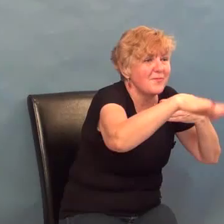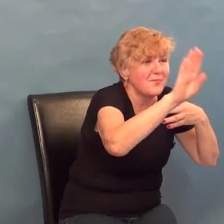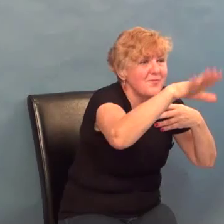Osobno.